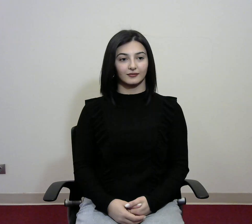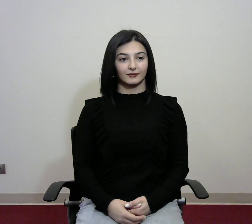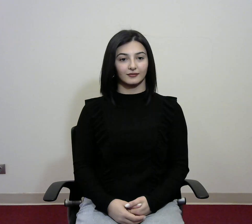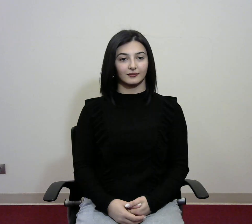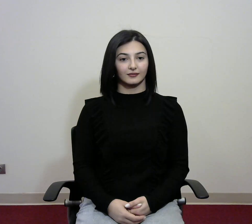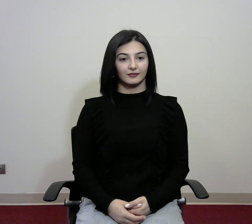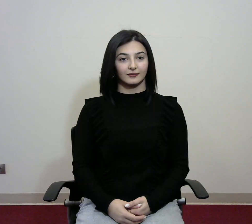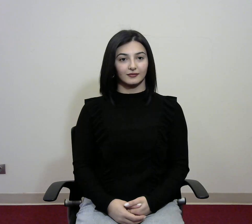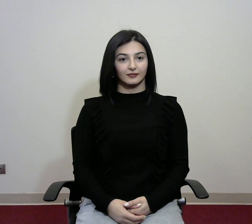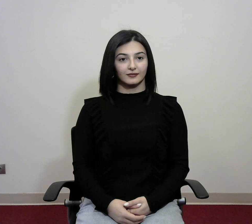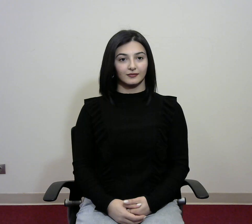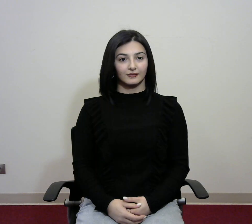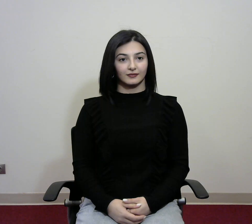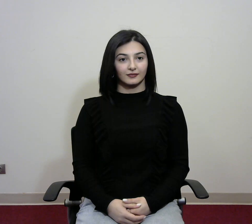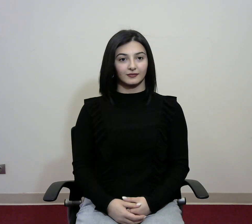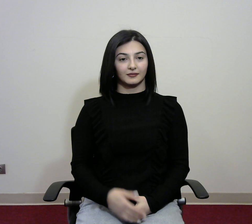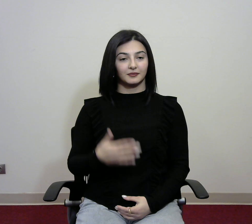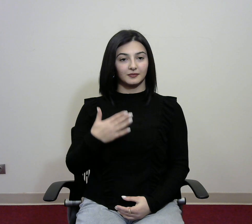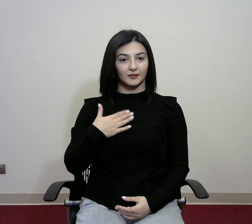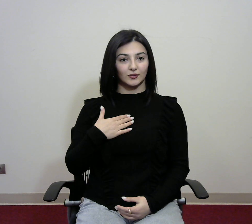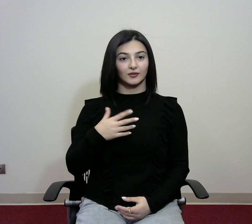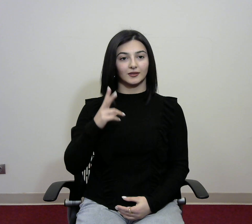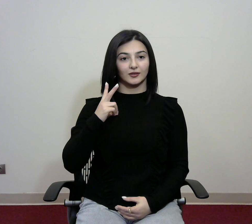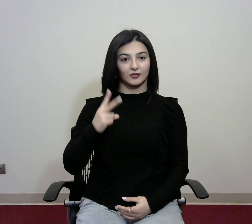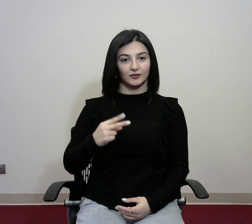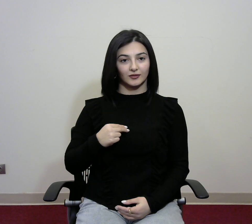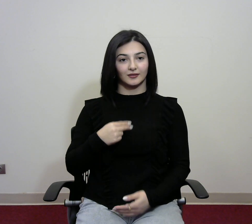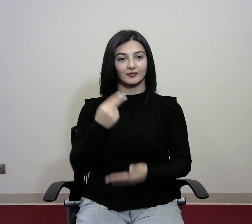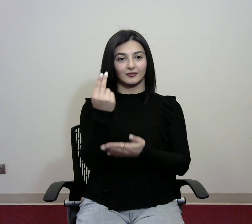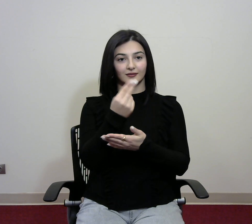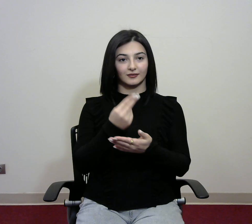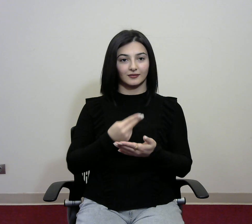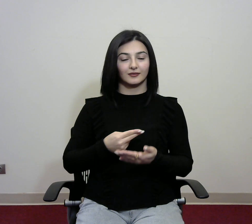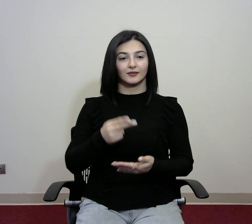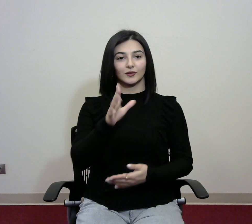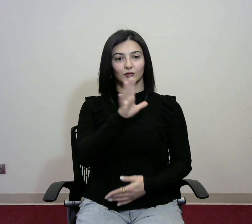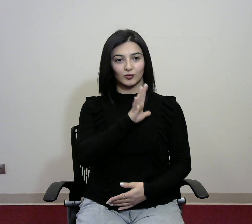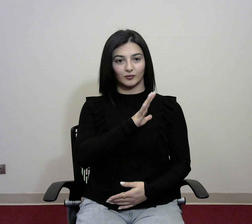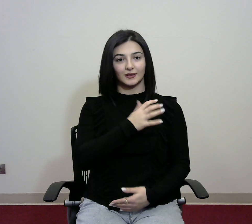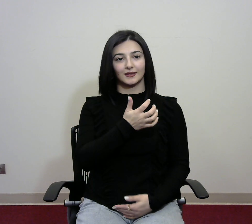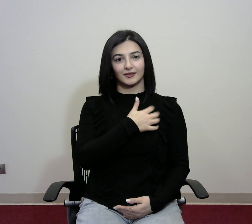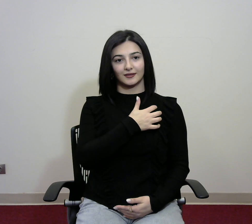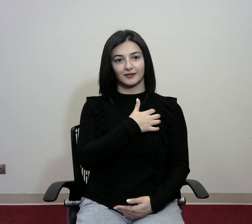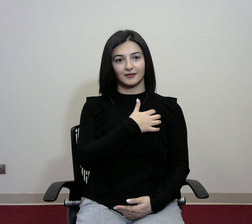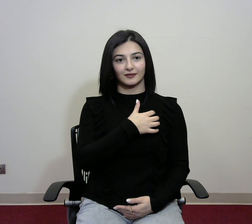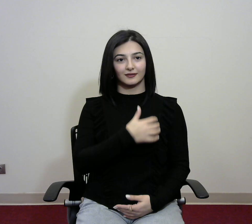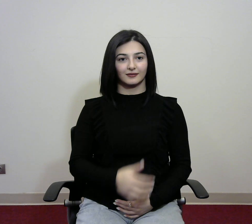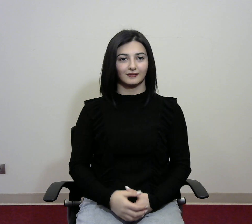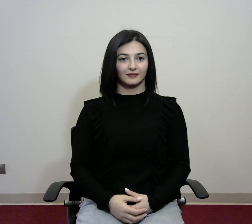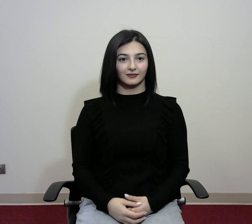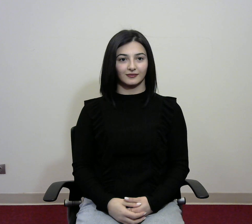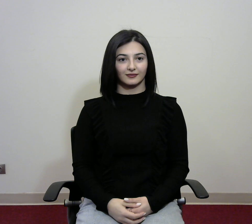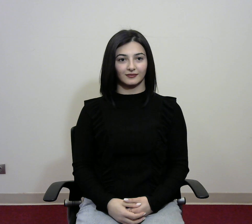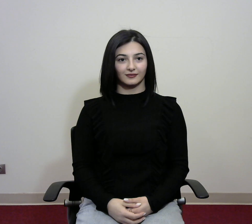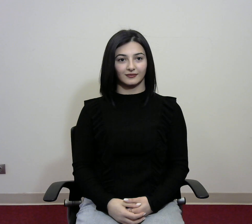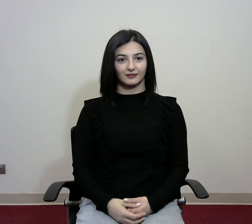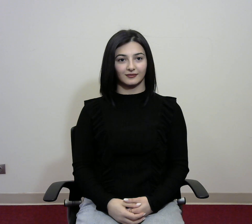Mənim qızım rəssam olmaq istəyir